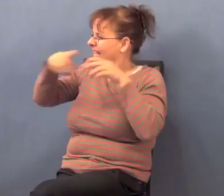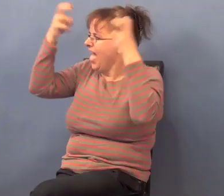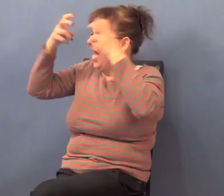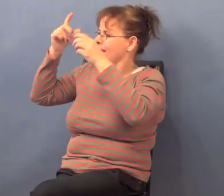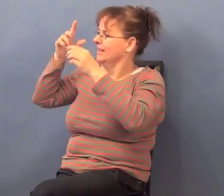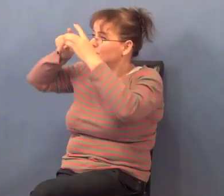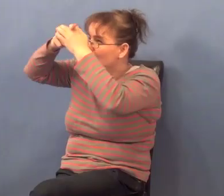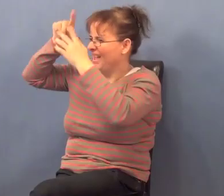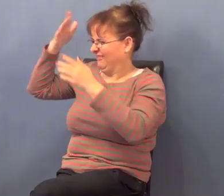Oni szukali w dziupli na drzewie.